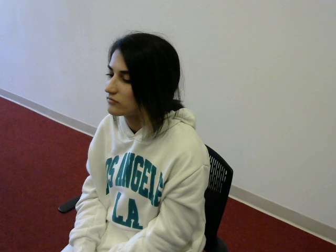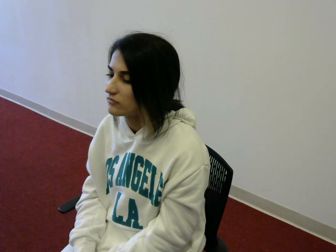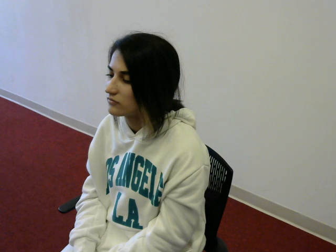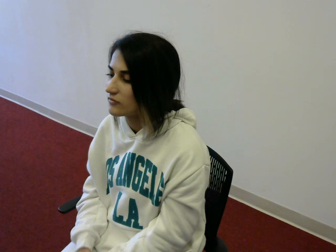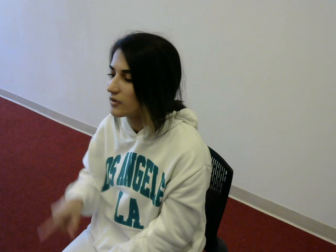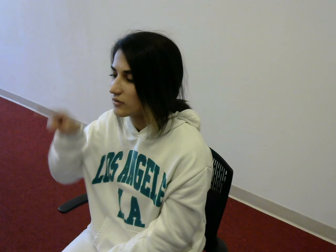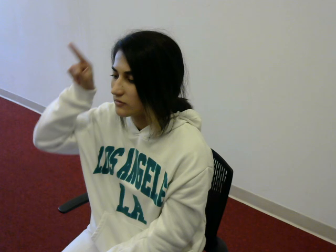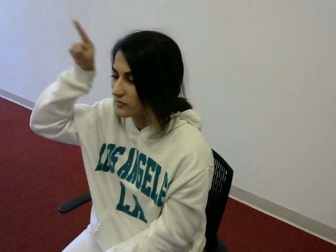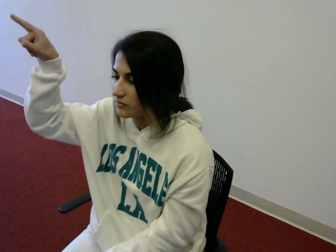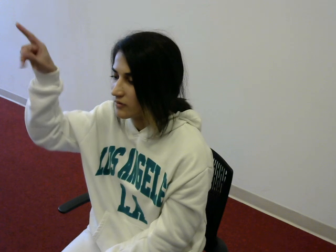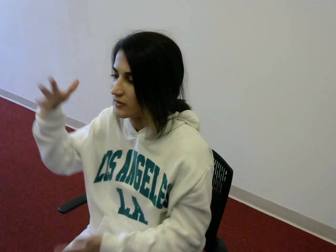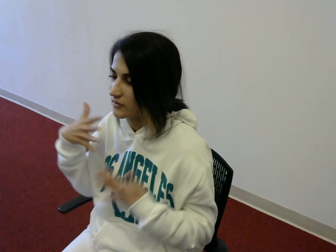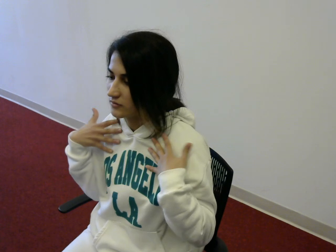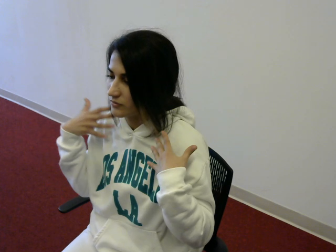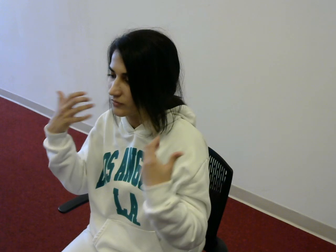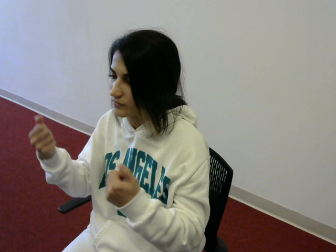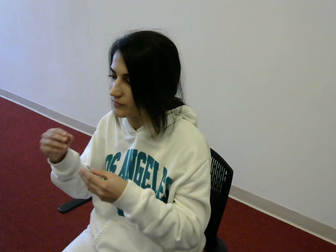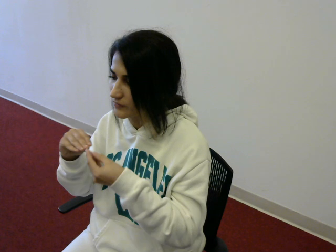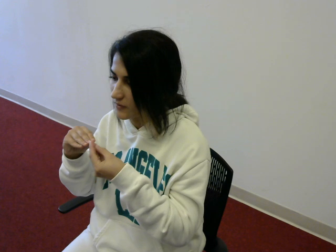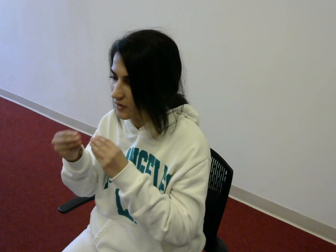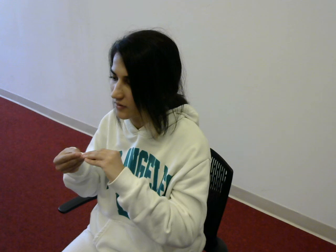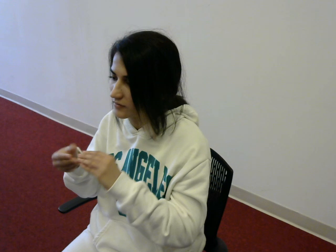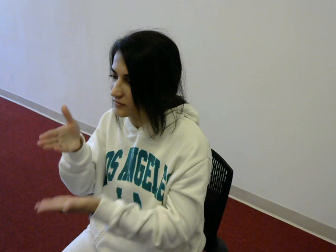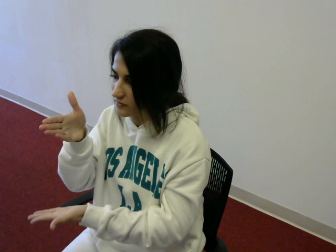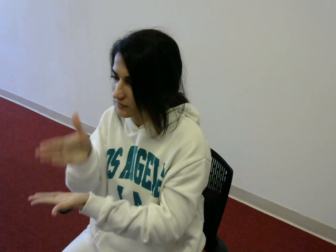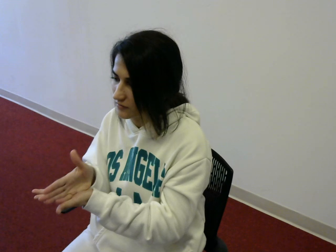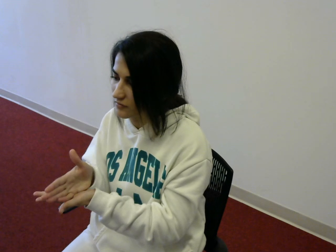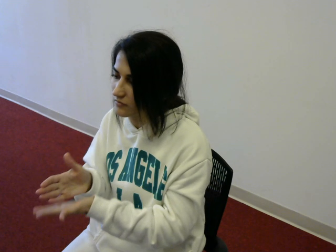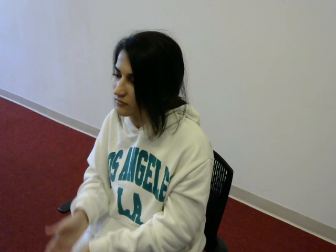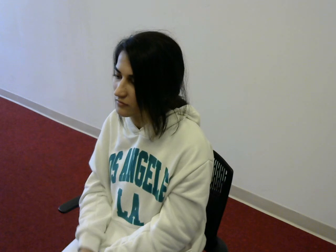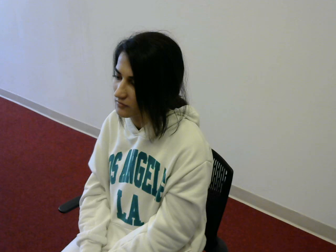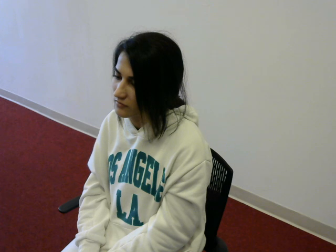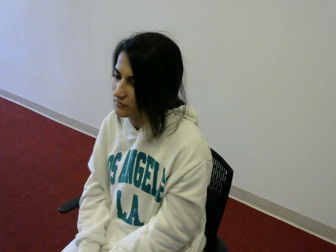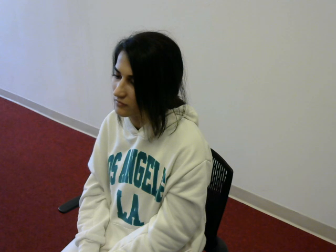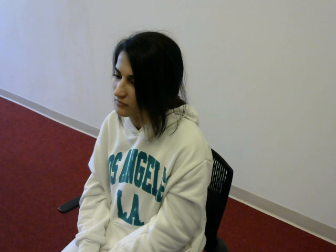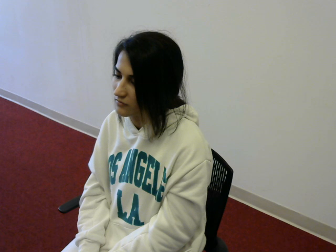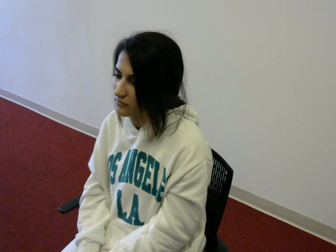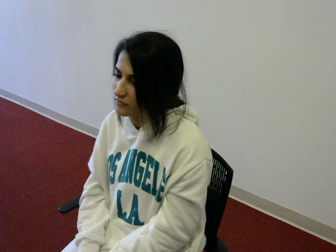Onun sağlamlıq problemi var